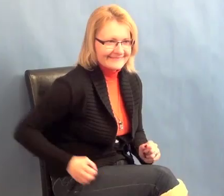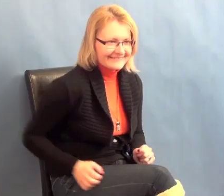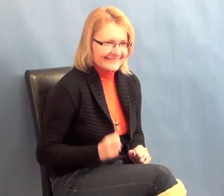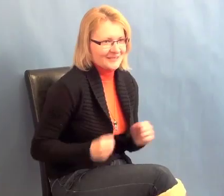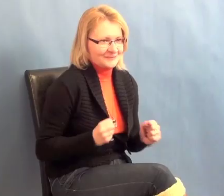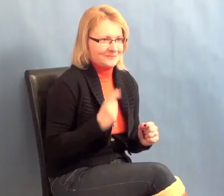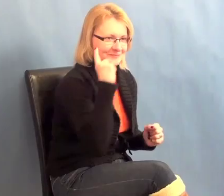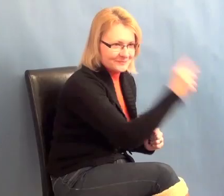I pobiegł dalej.